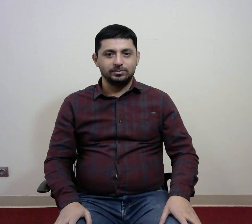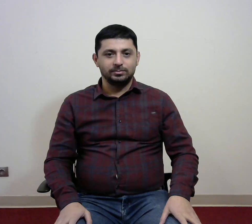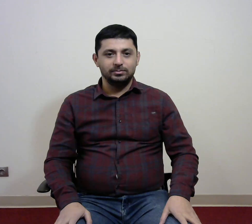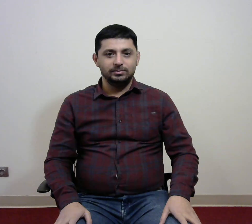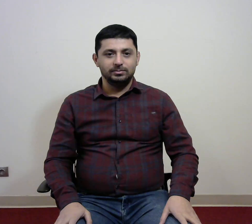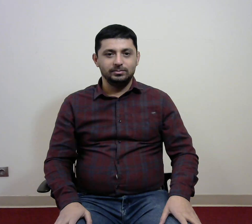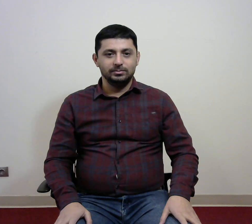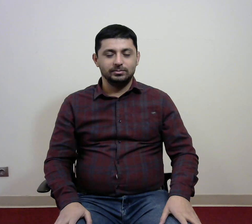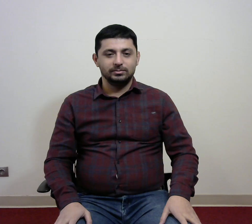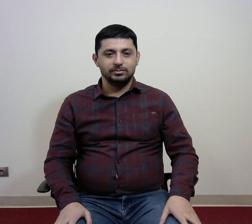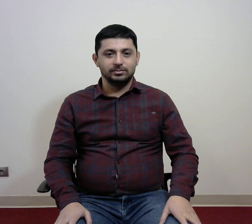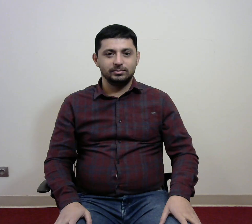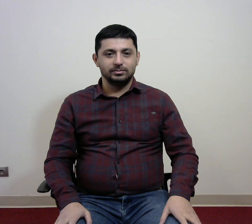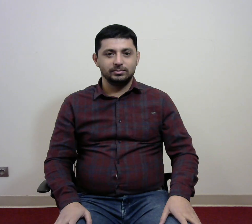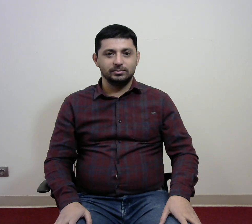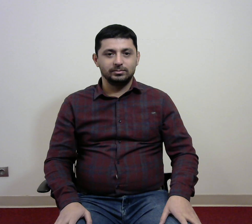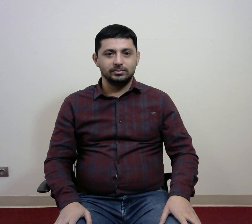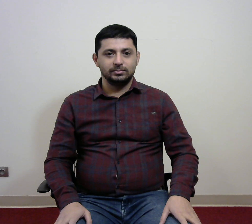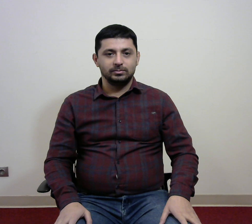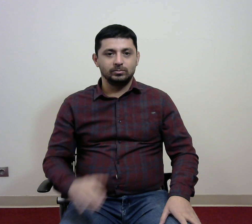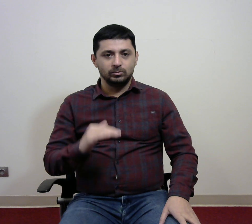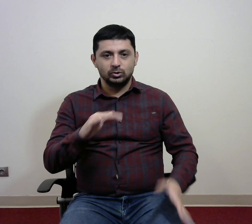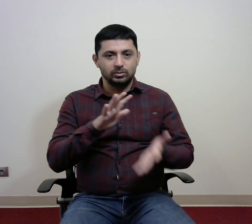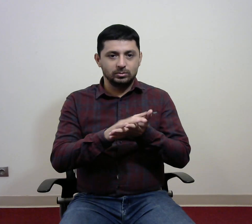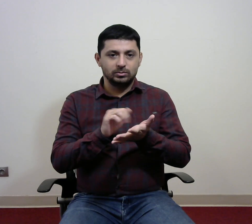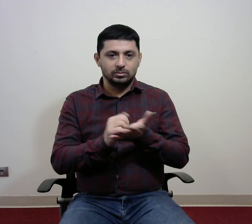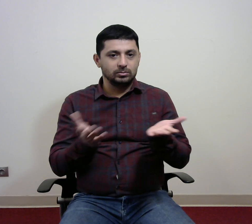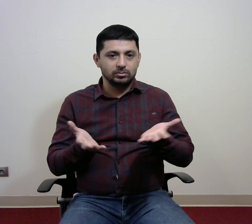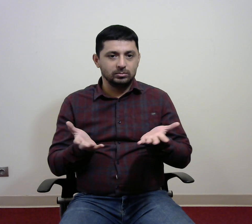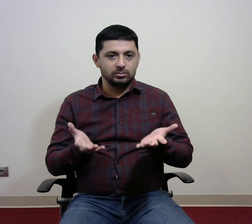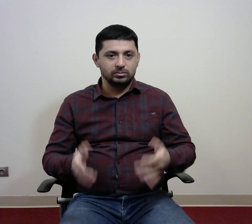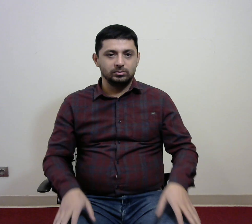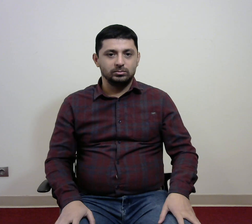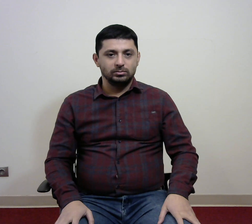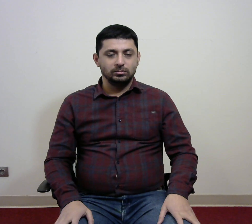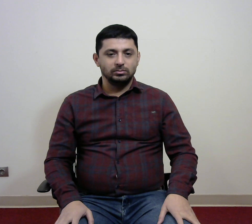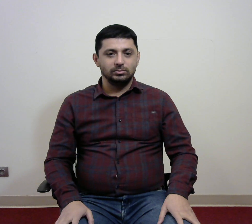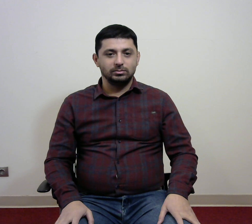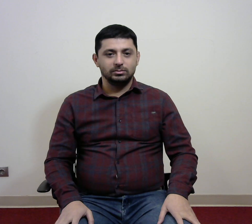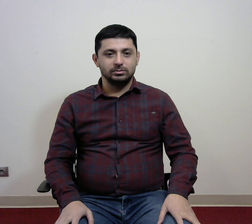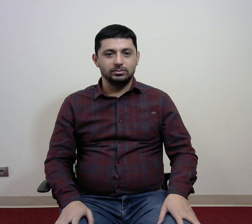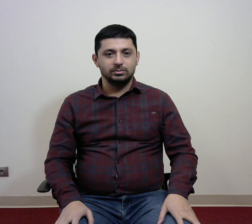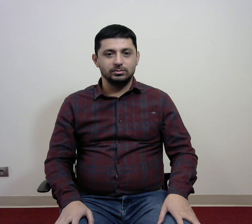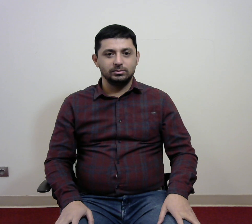Sənin ləqəbin nədir?